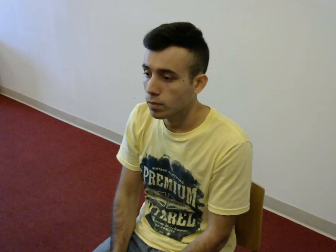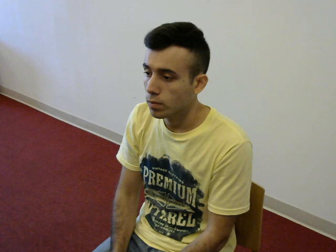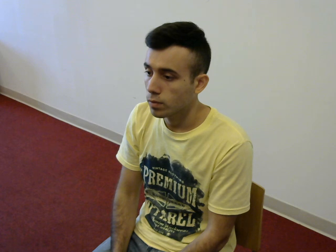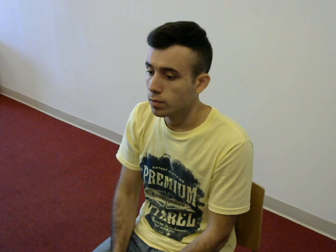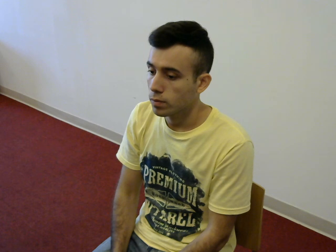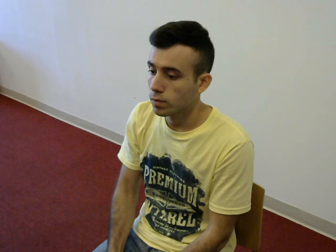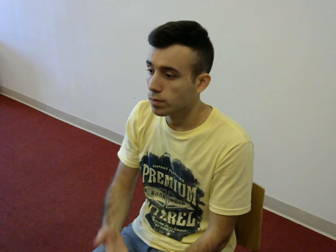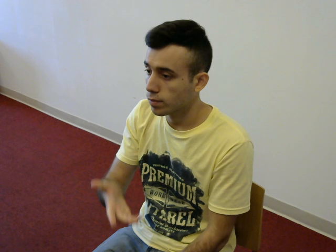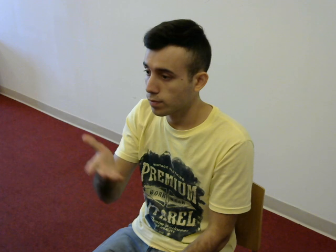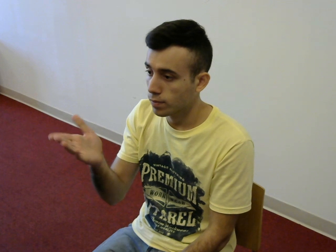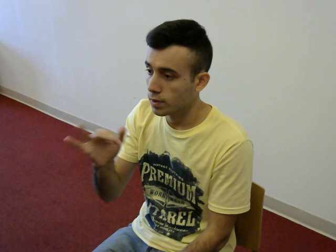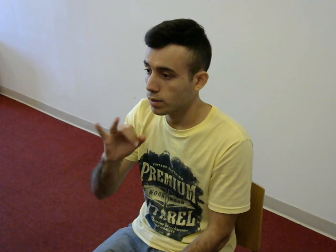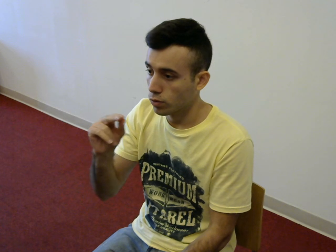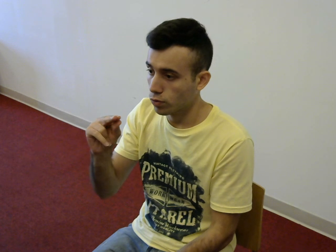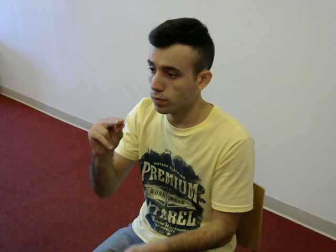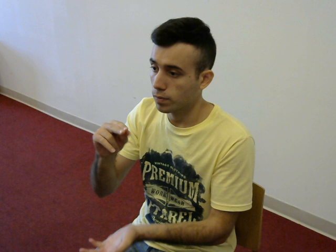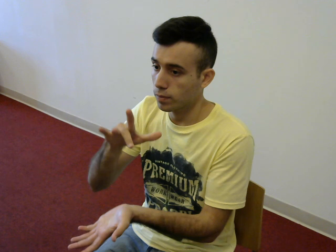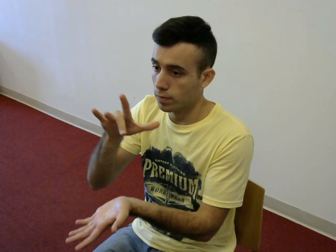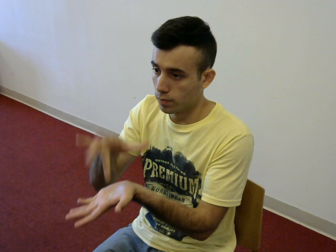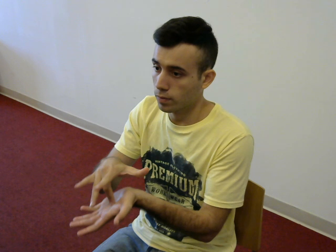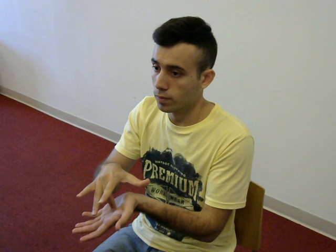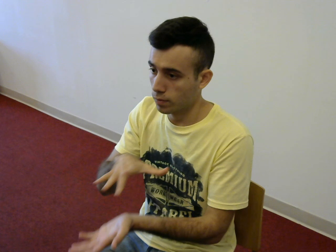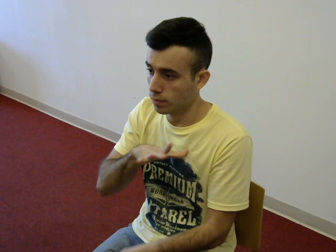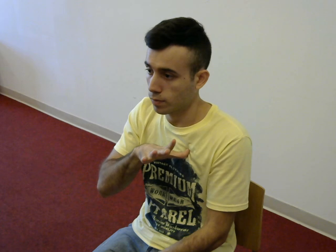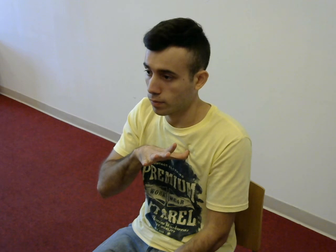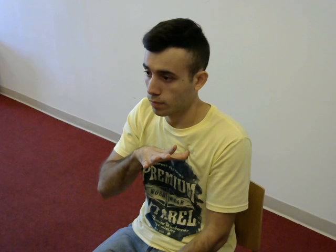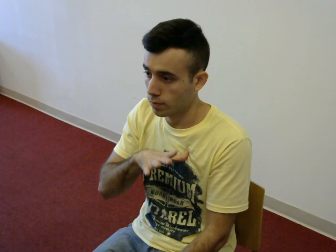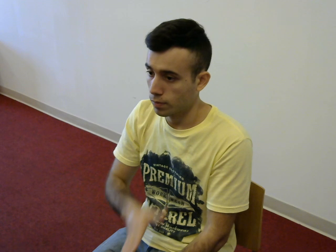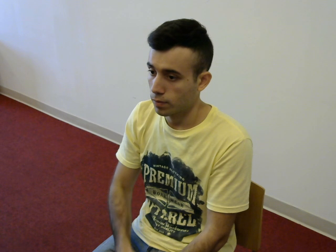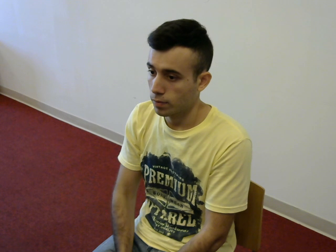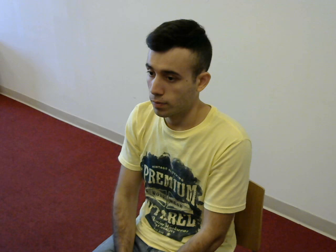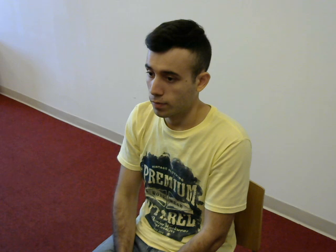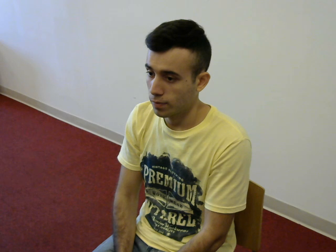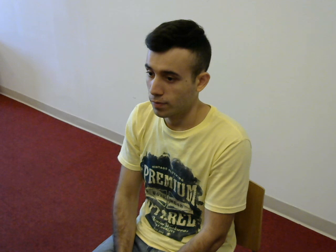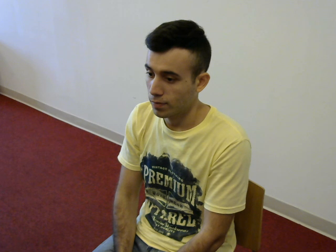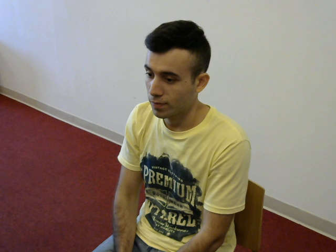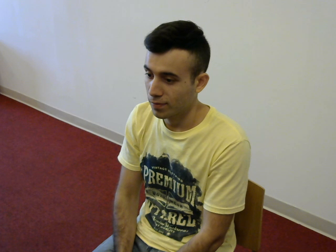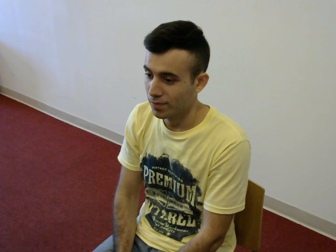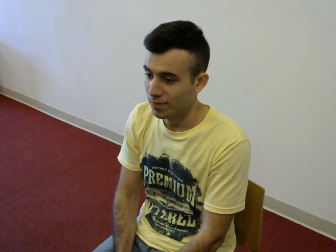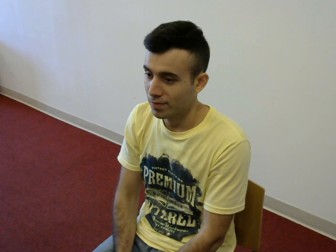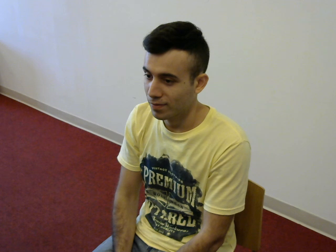Siz İçərişəhərdə olmusuz?